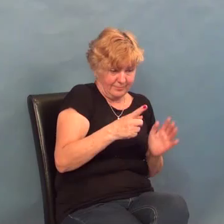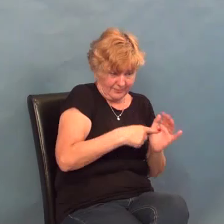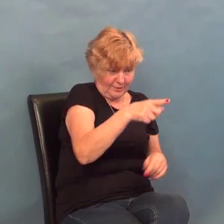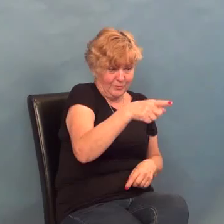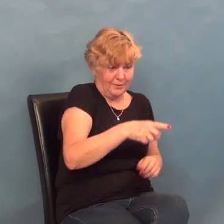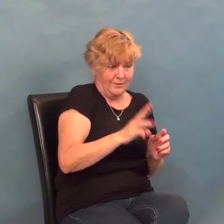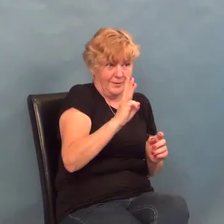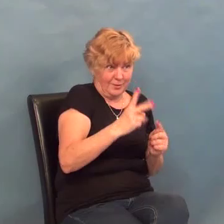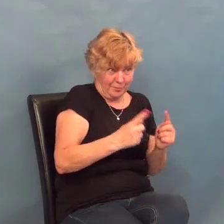Wtorek tobie pasuje.